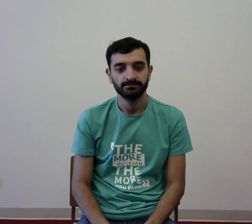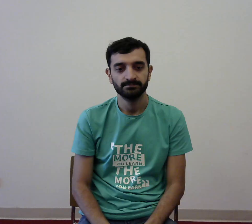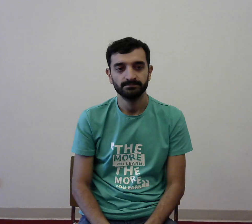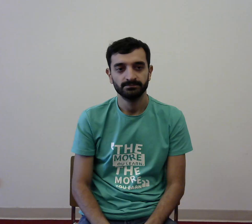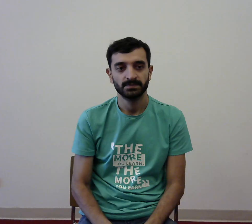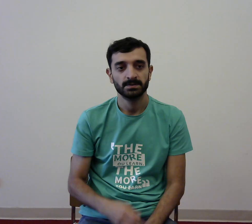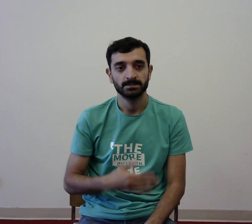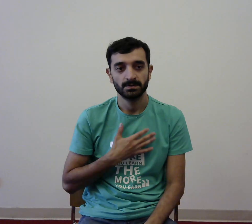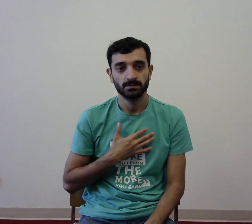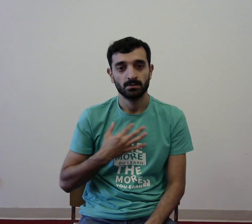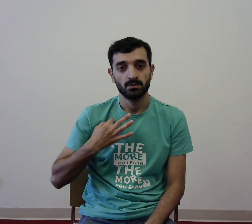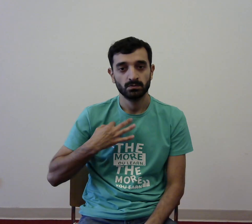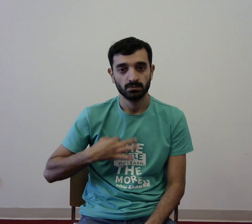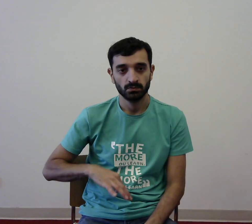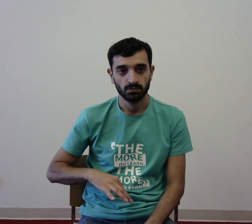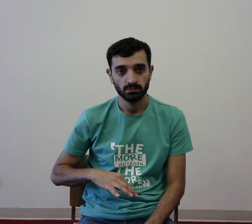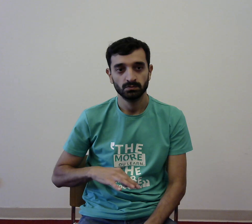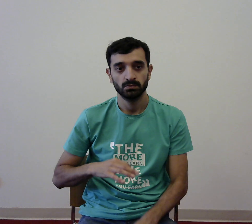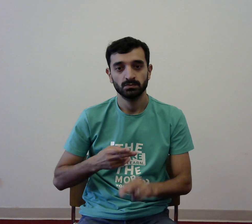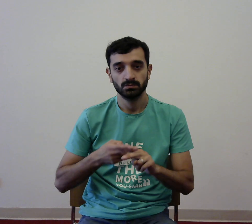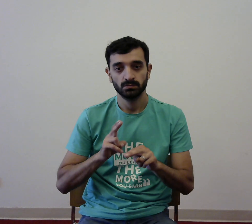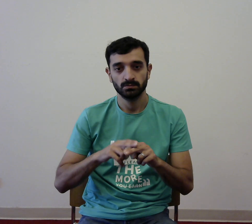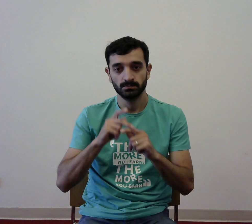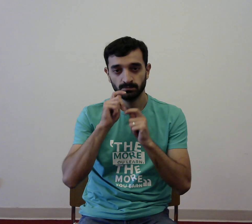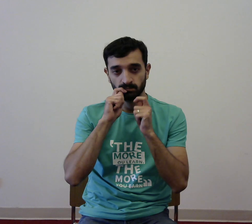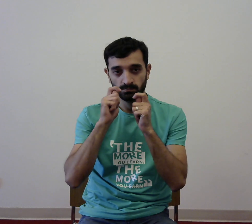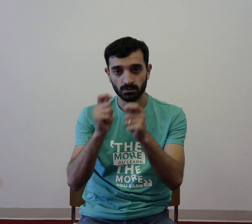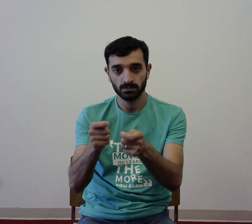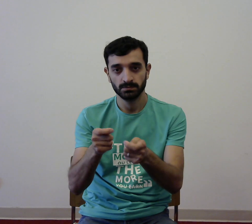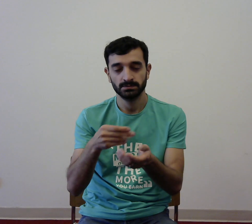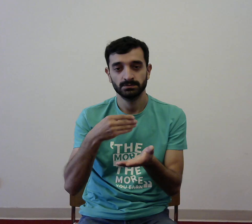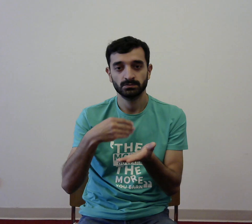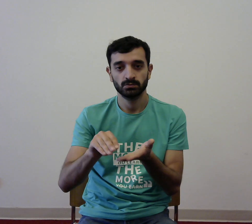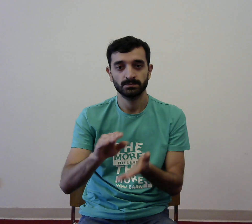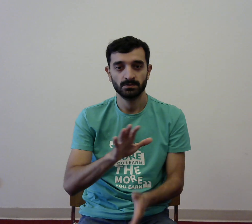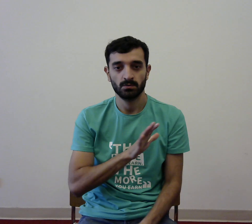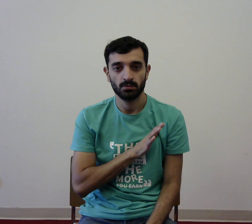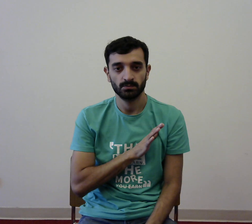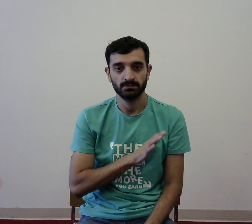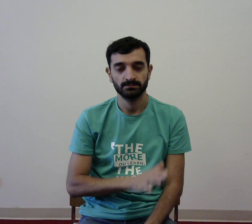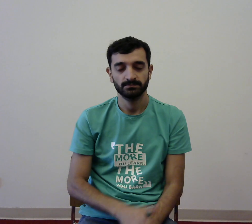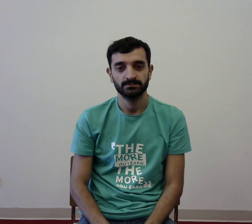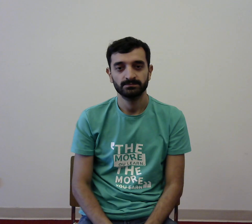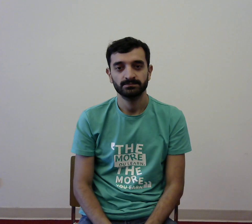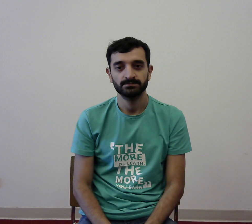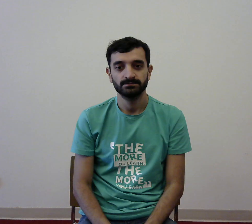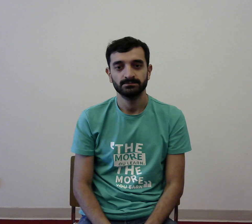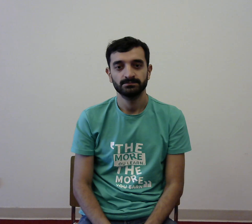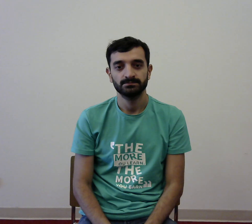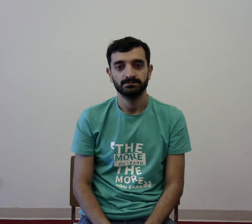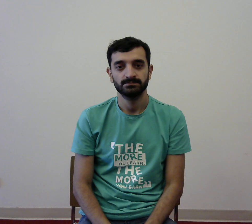Mən oğlum üçün hədiyyə almışam